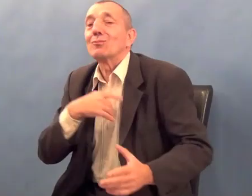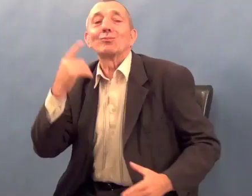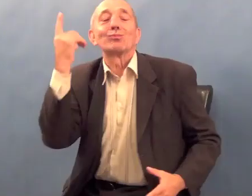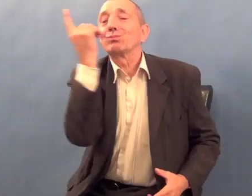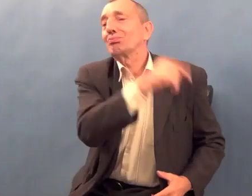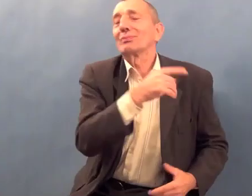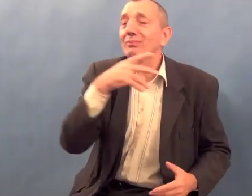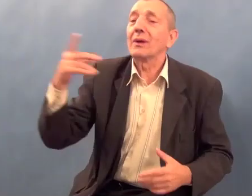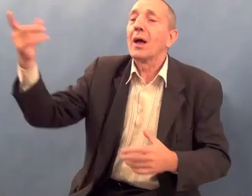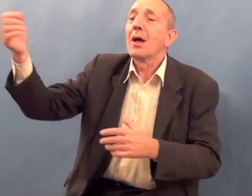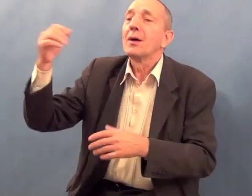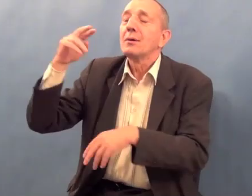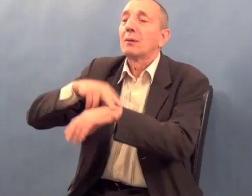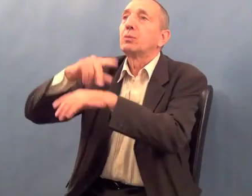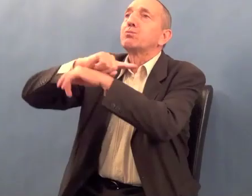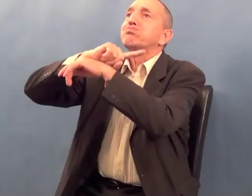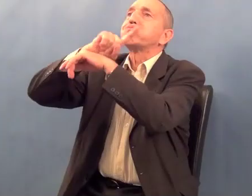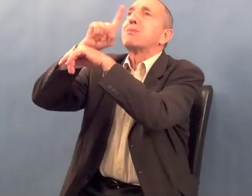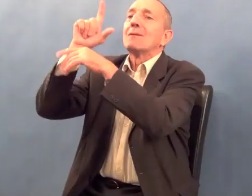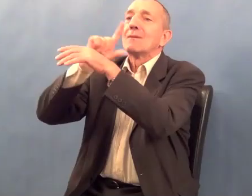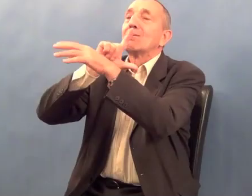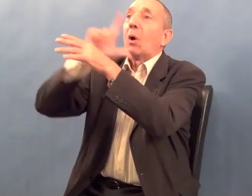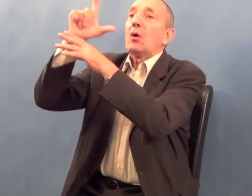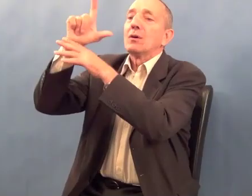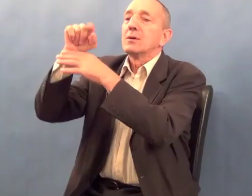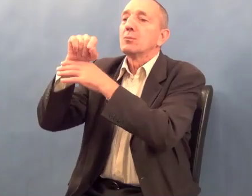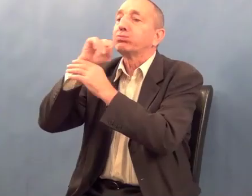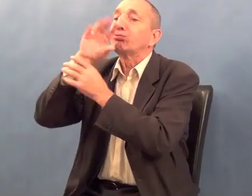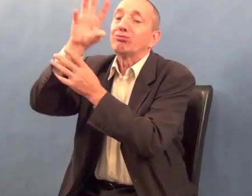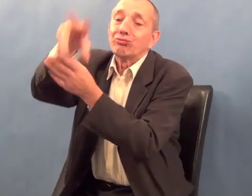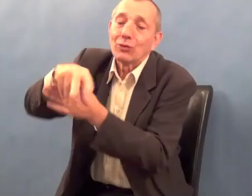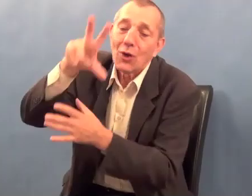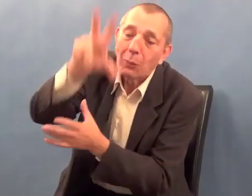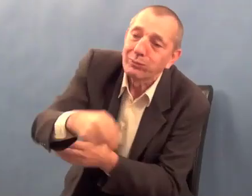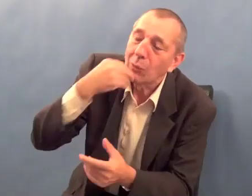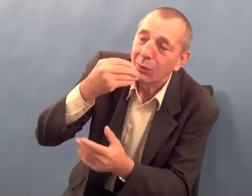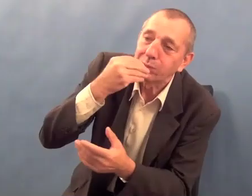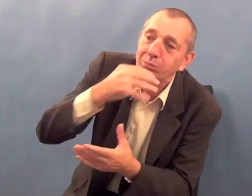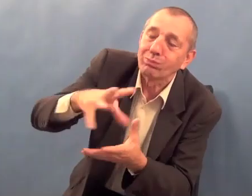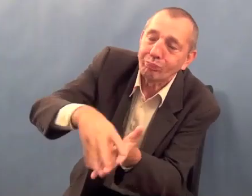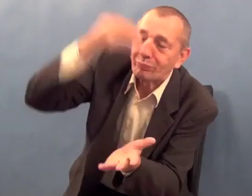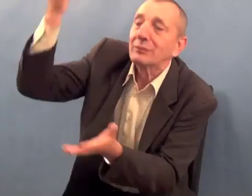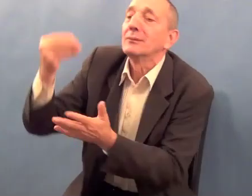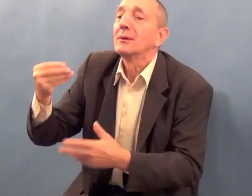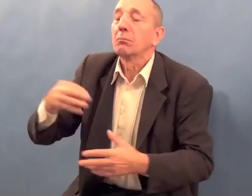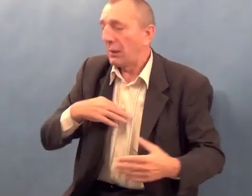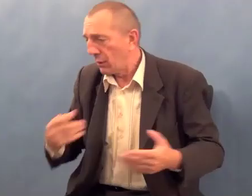Idzie, a tam na zegarze dochodzi dwunasta, pojawia się ptak z otwartym dziobem i zjada wszystko.